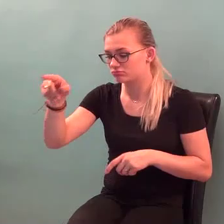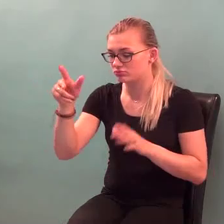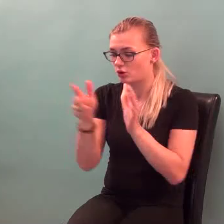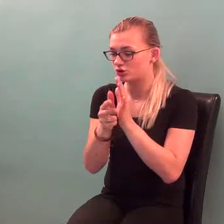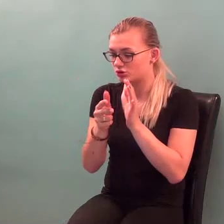Osiemnastego...